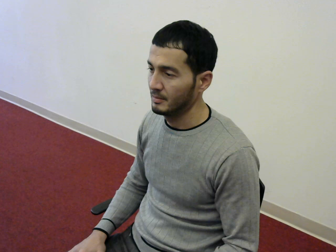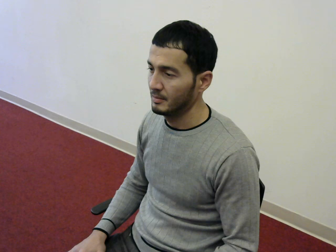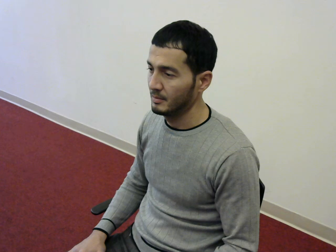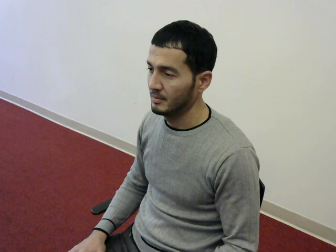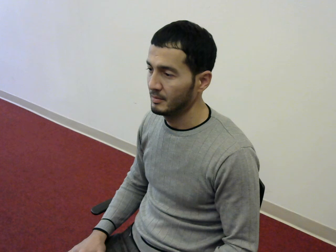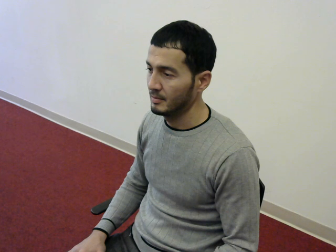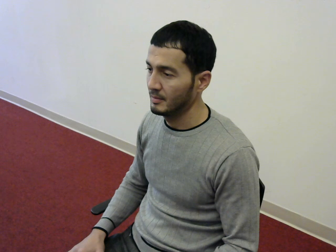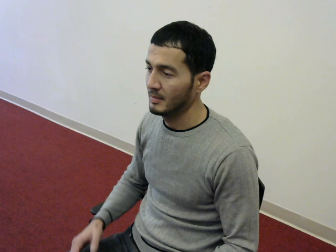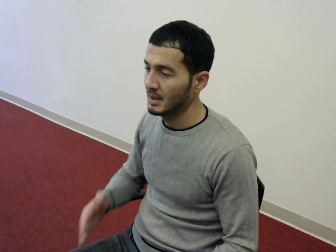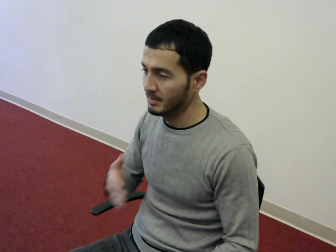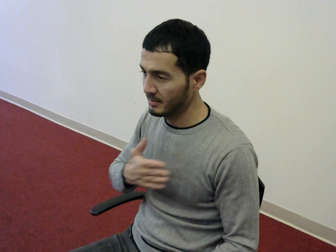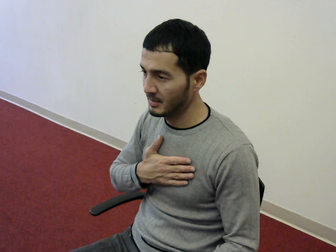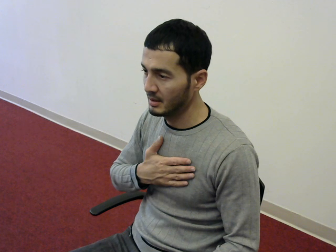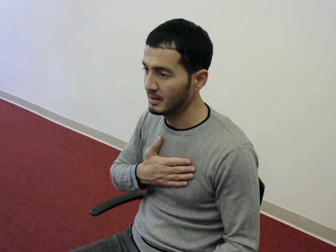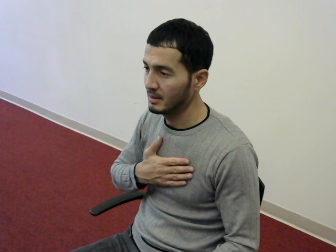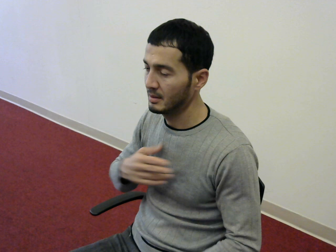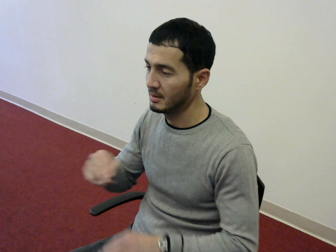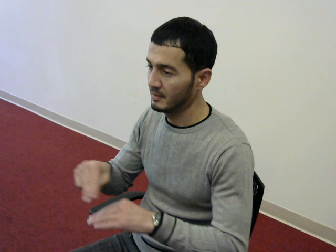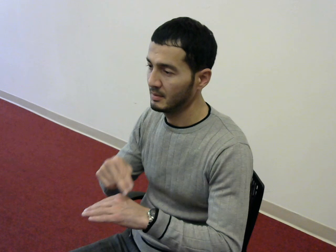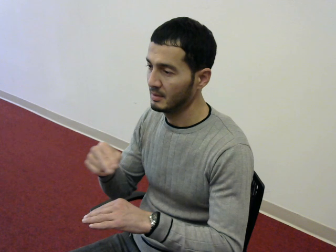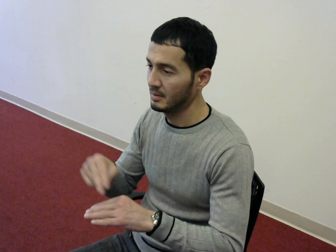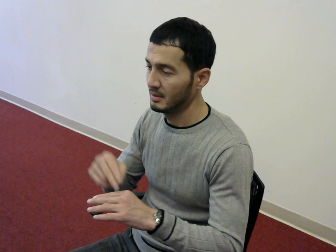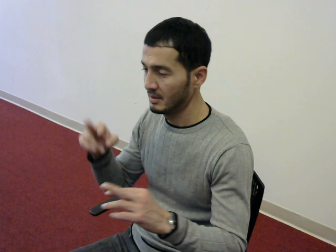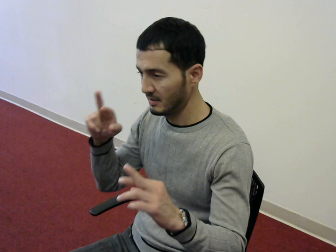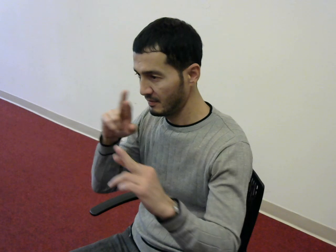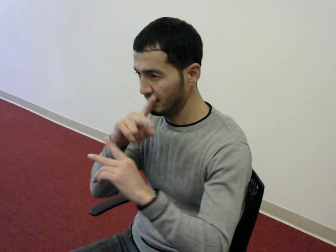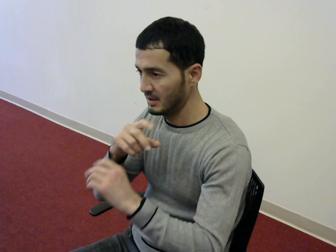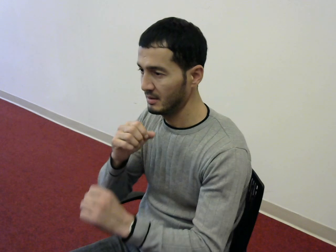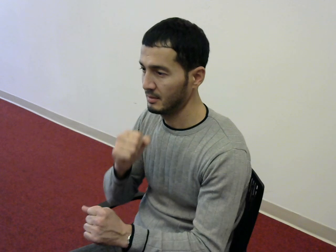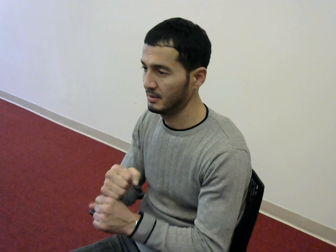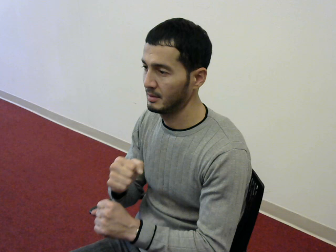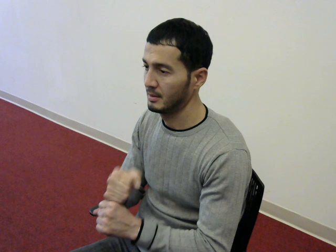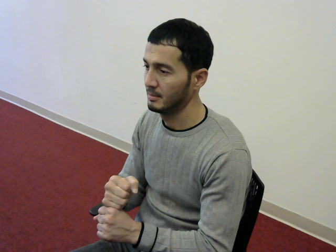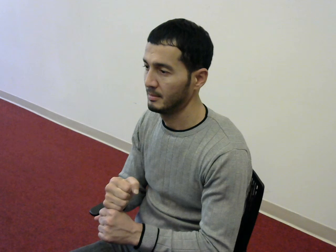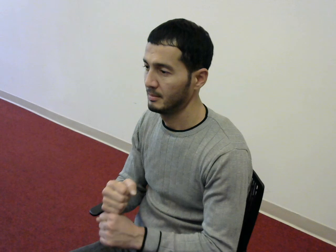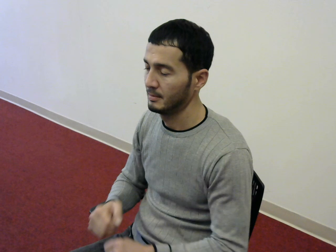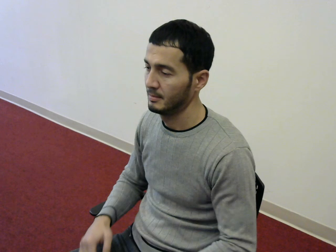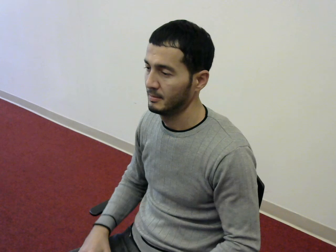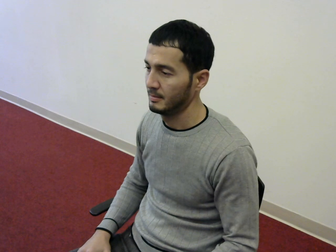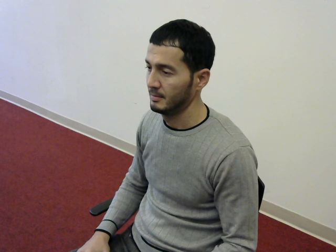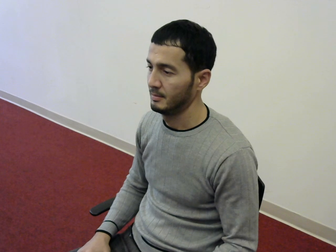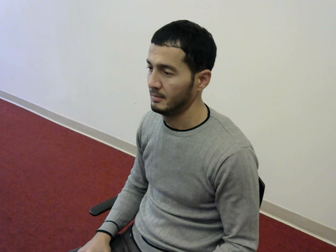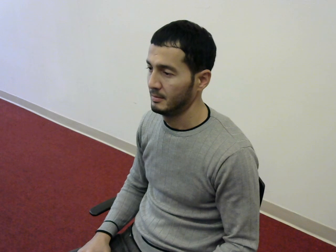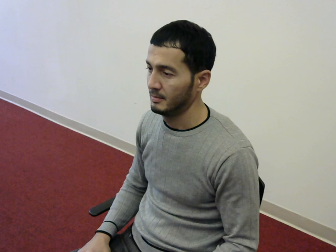Mənim həyat yoldaşım səhv edib